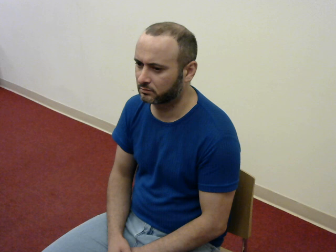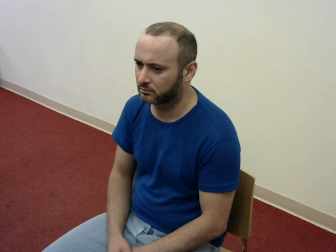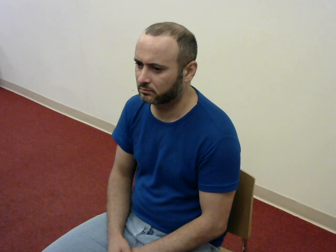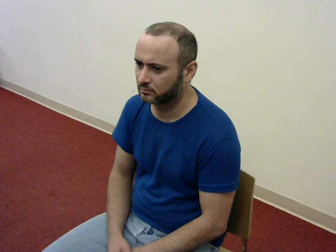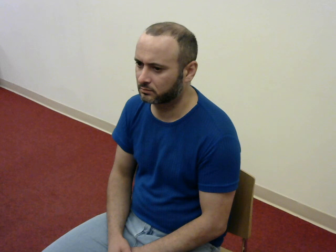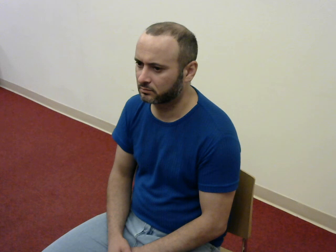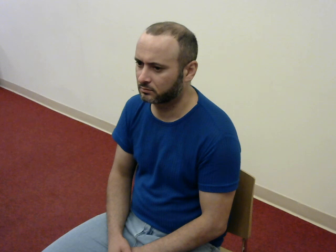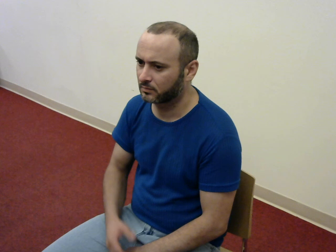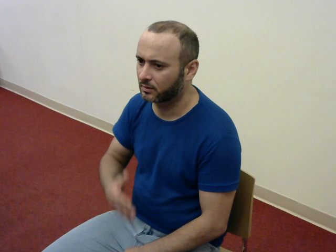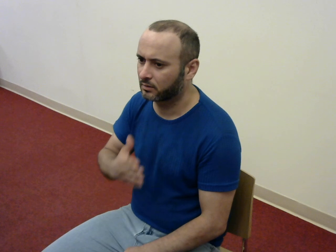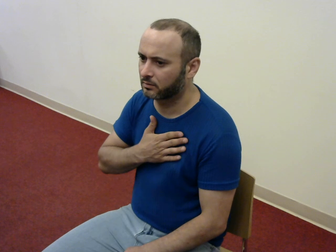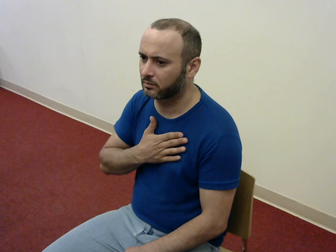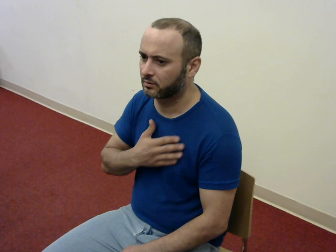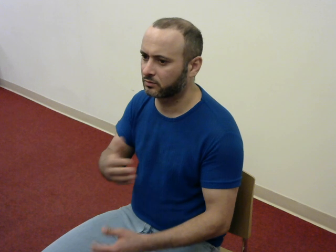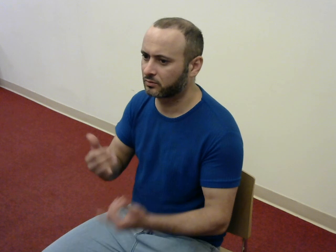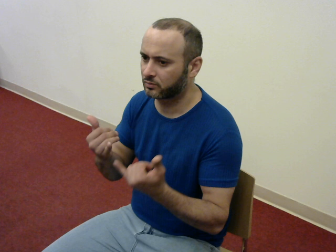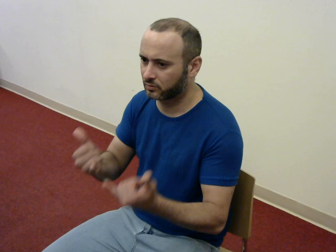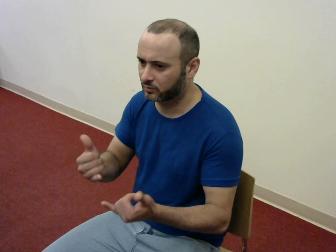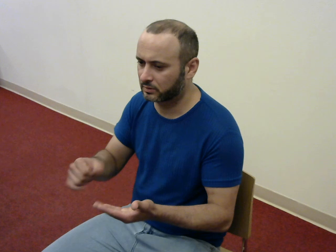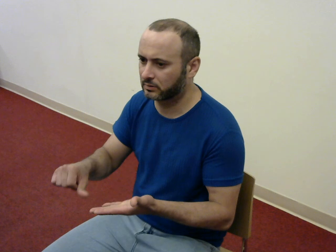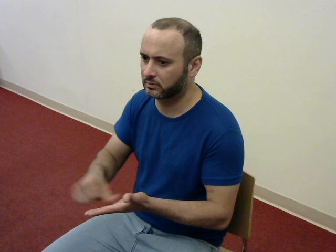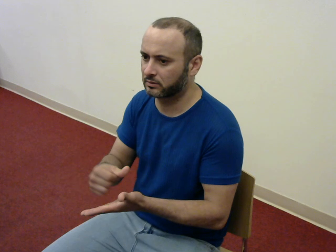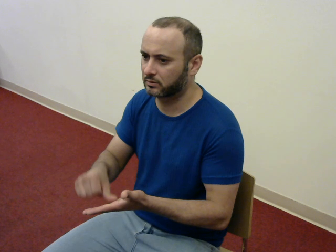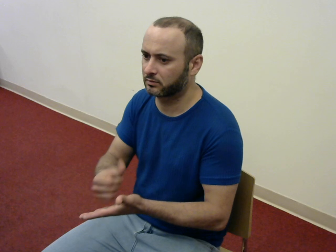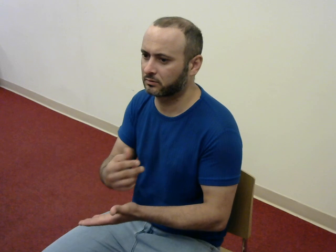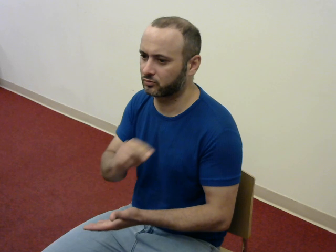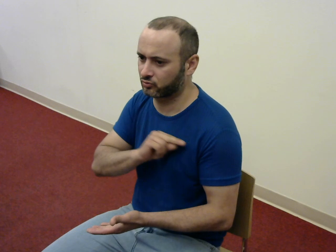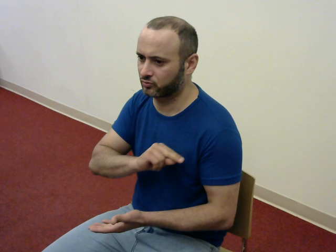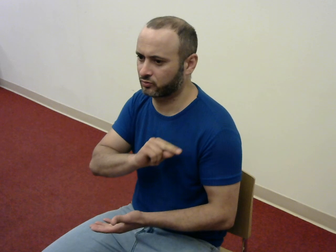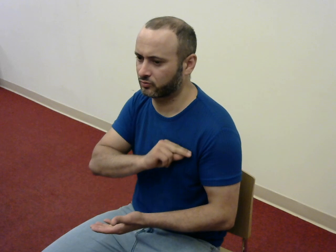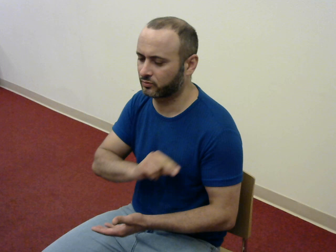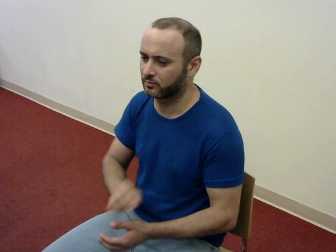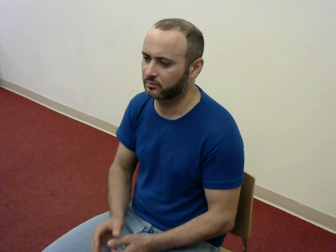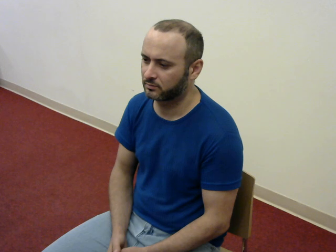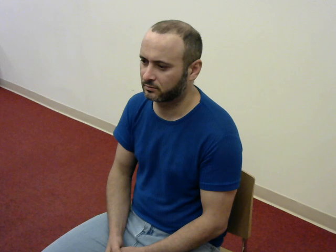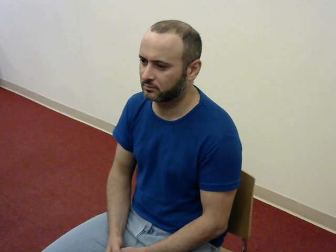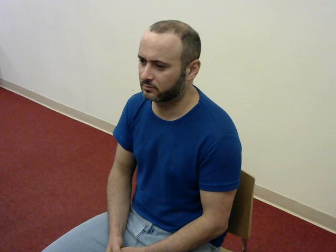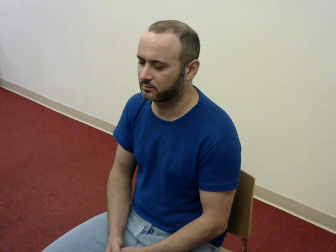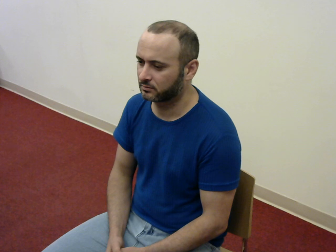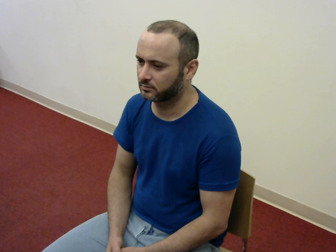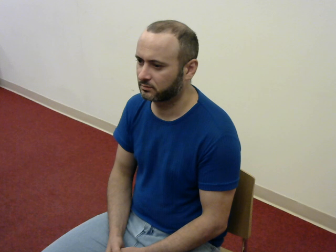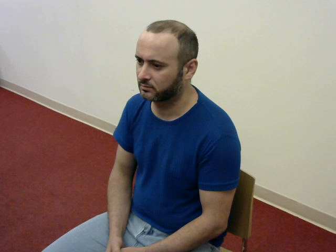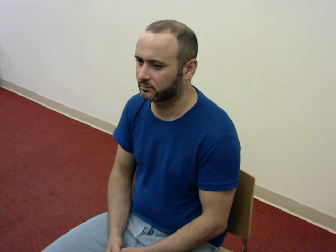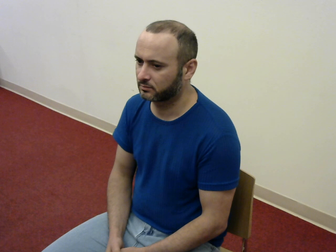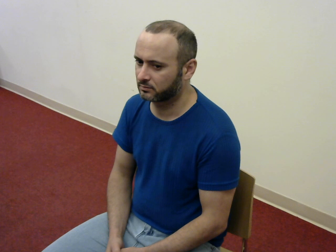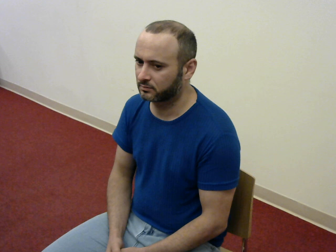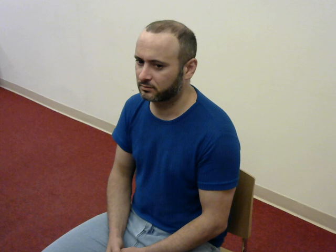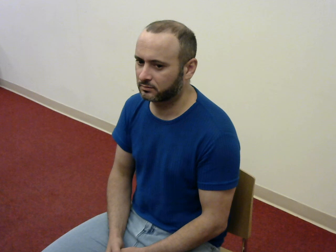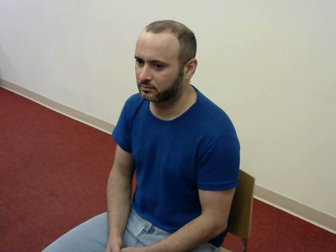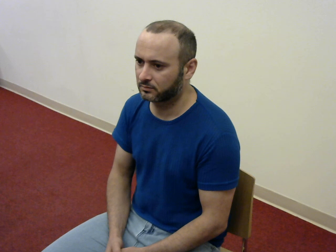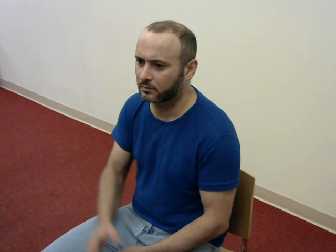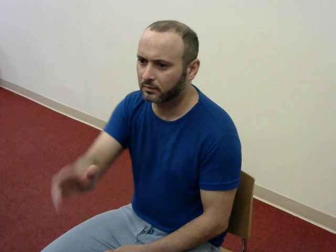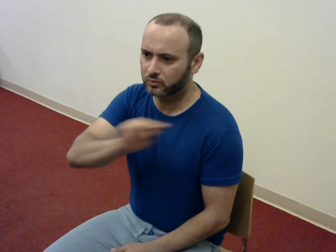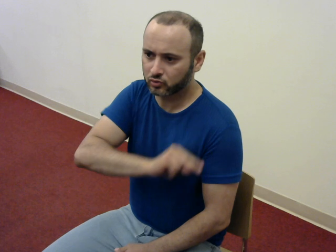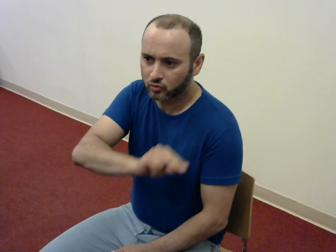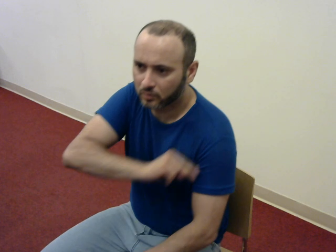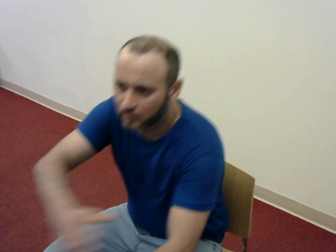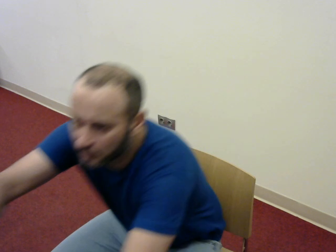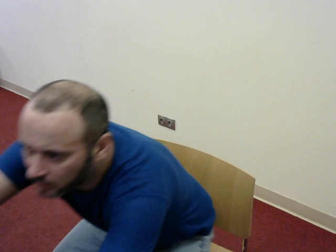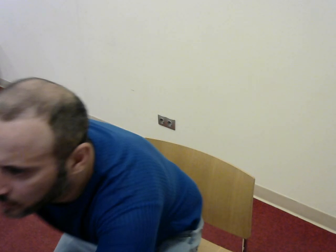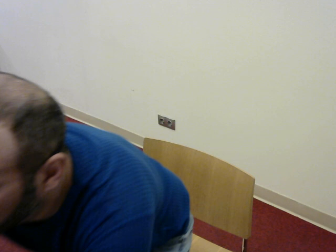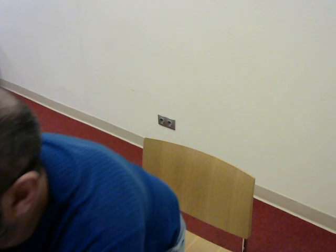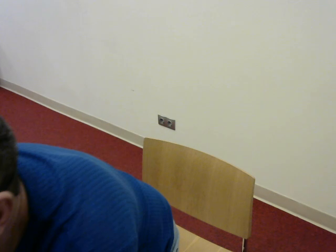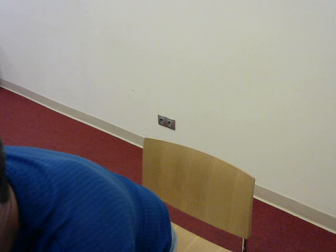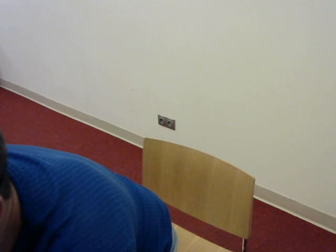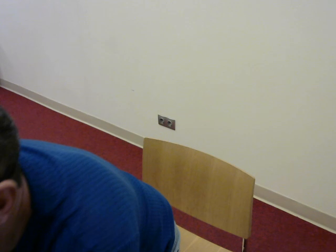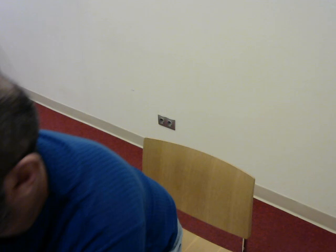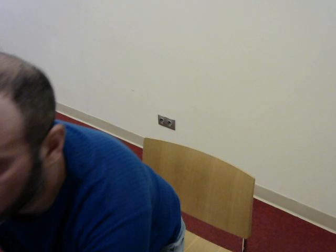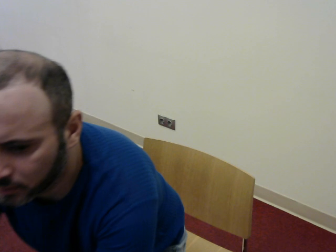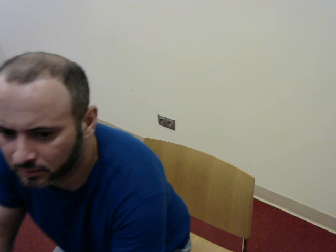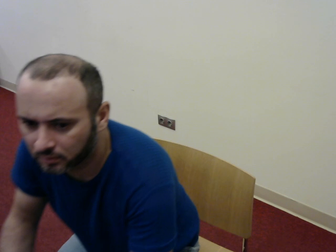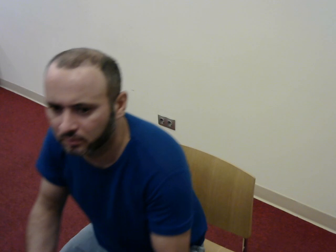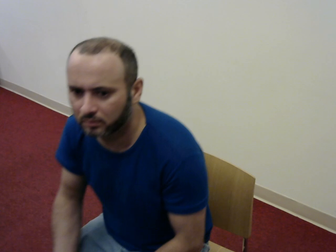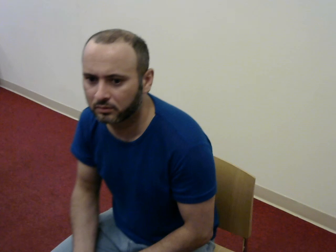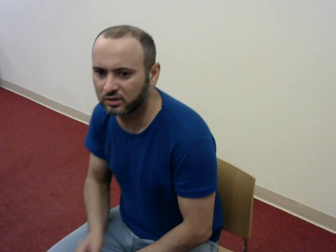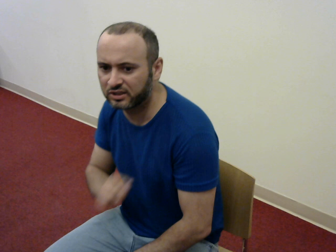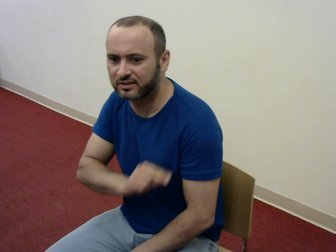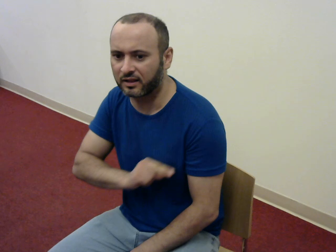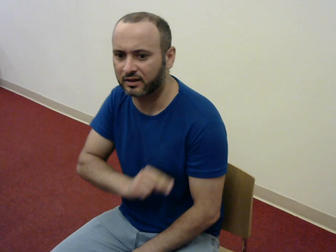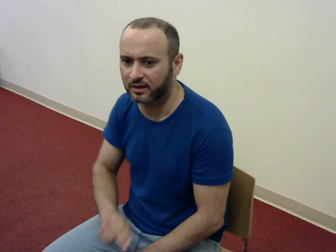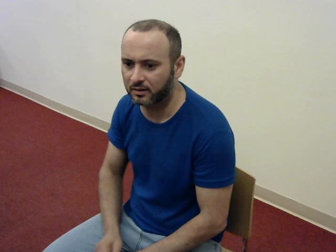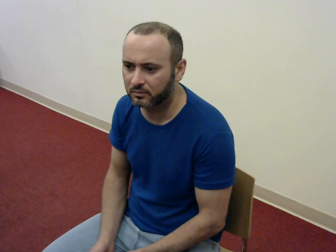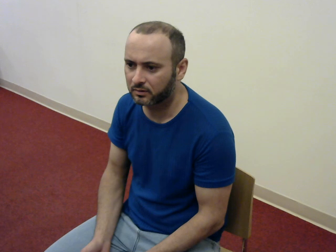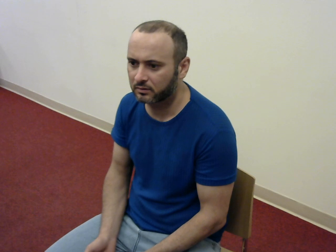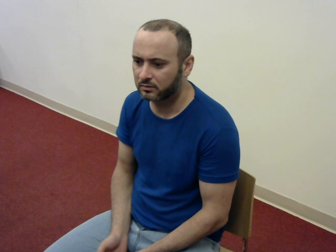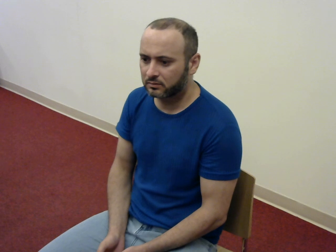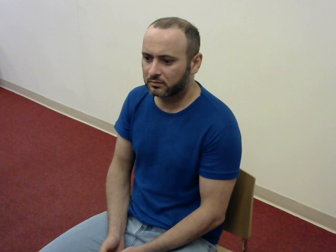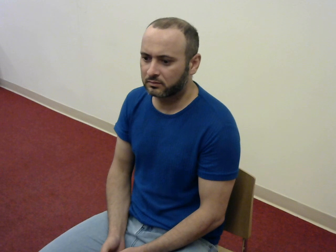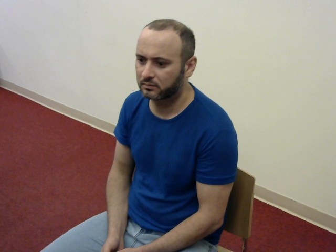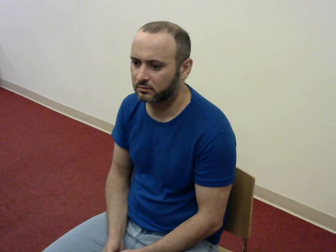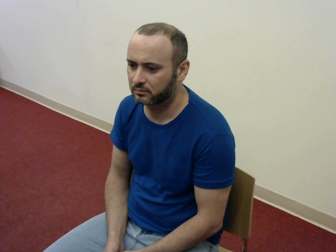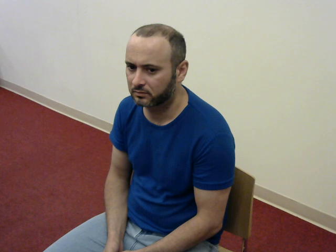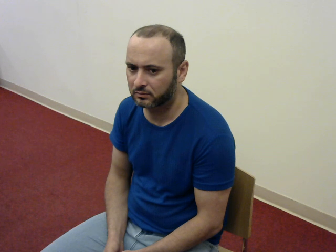Mən indi zərgər işləyirəm